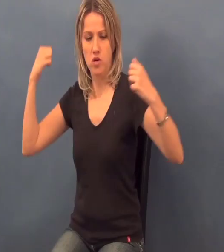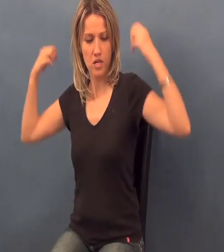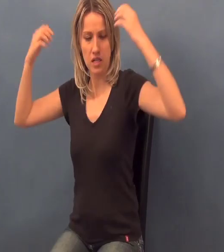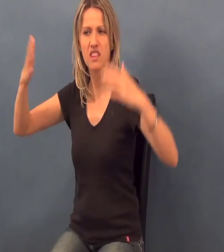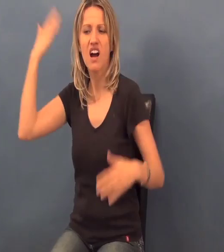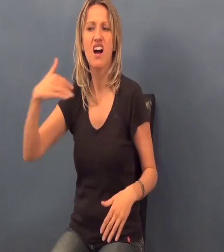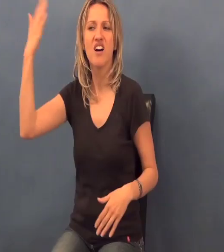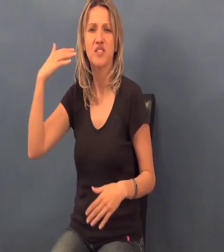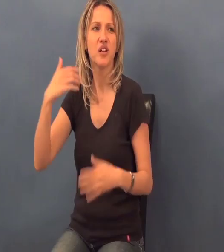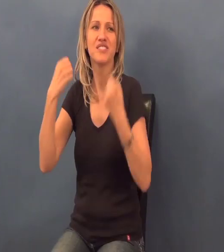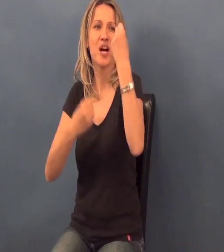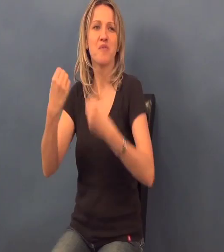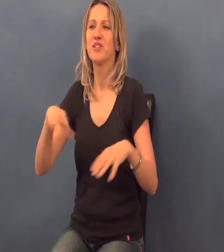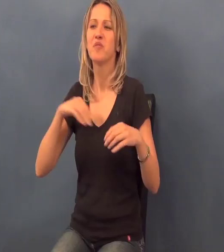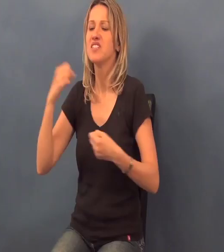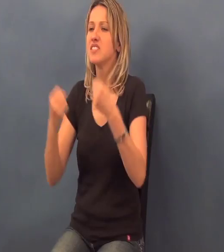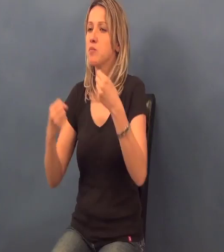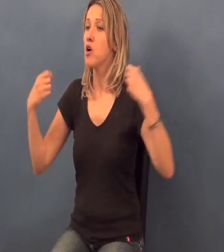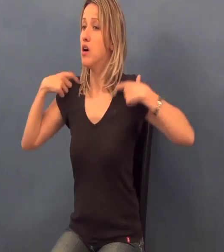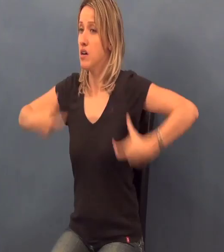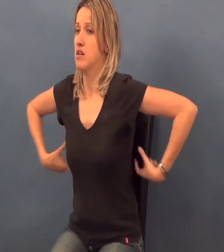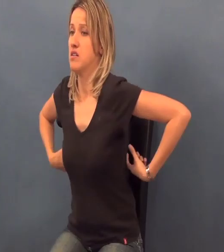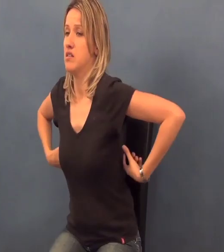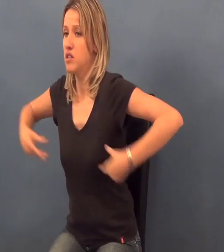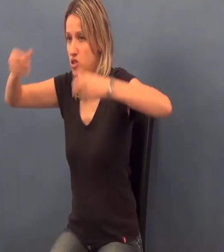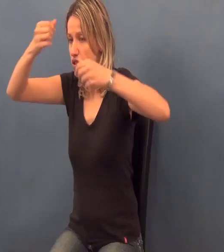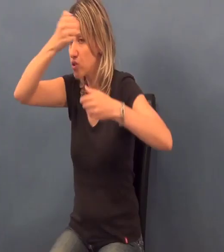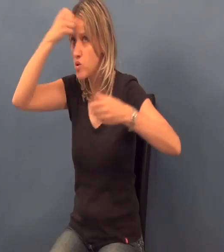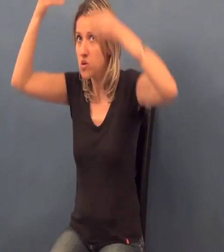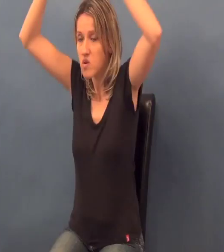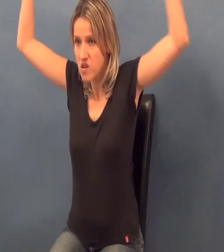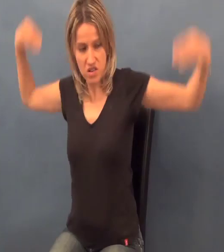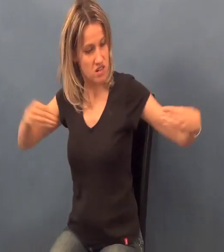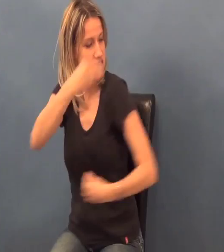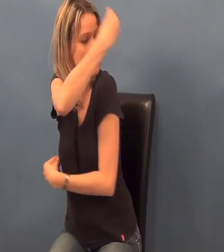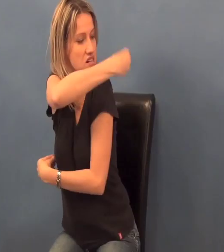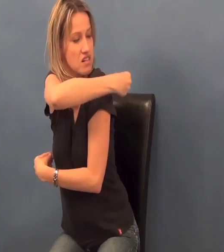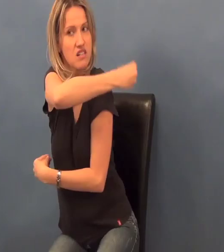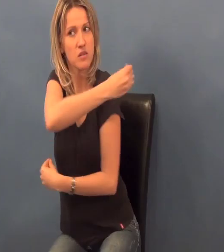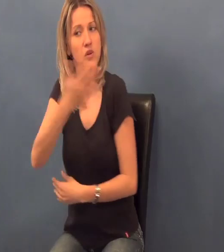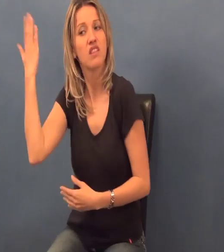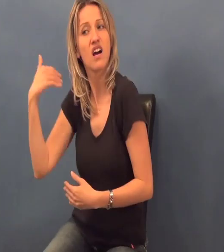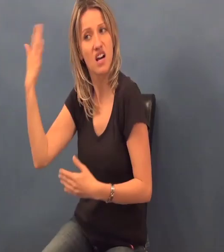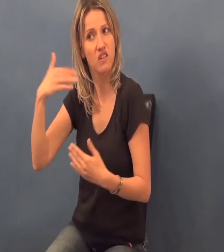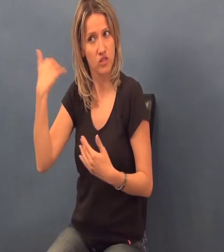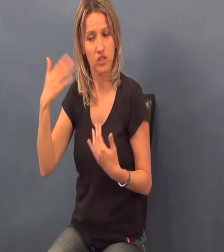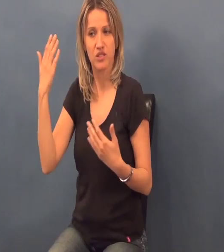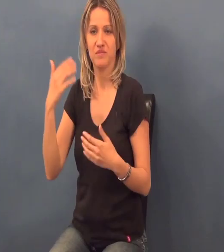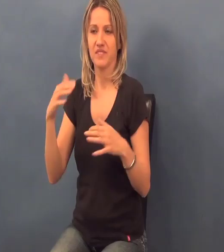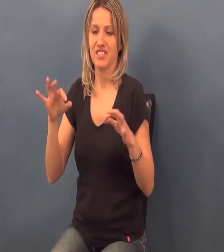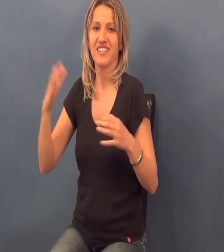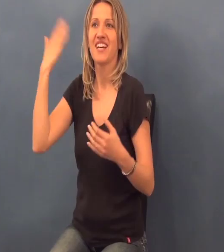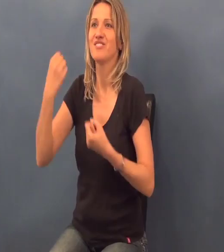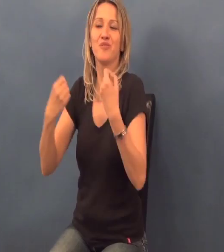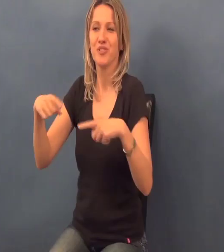Dawniej nie było samochodów, szkło noszono na plecach, w specjalnym plecaku. Teraz jest inaczej. Dawniej nie było samochodów.